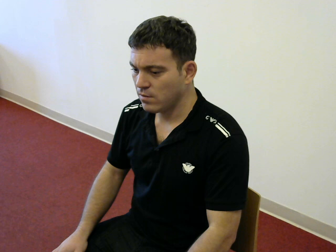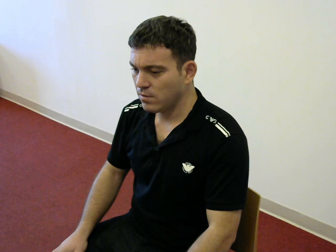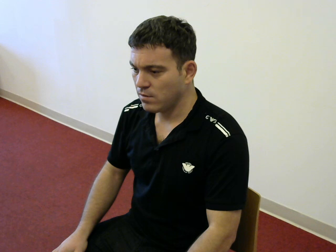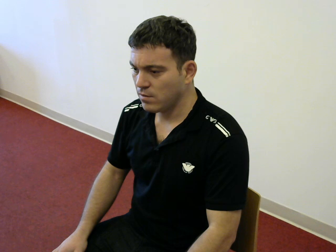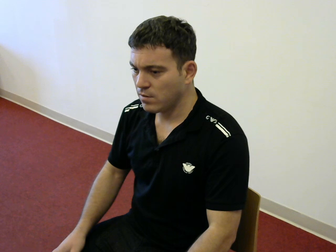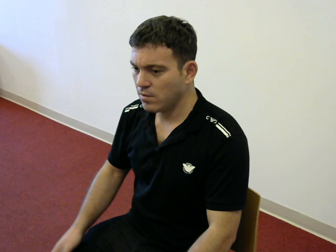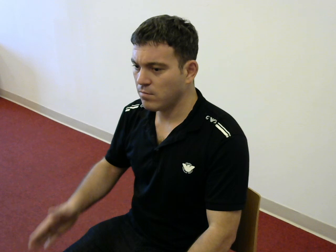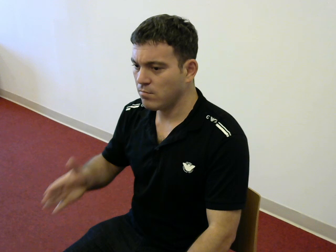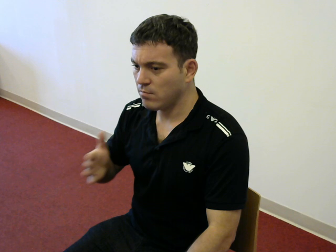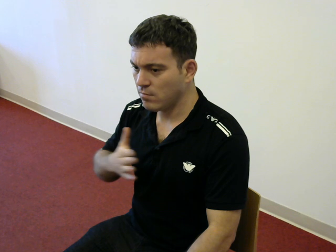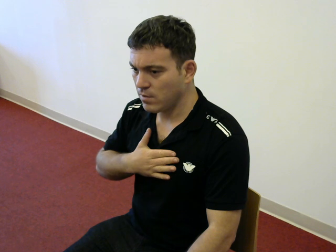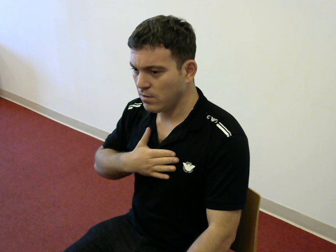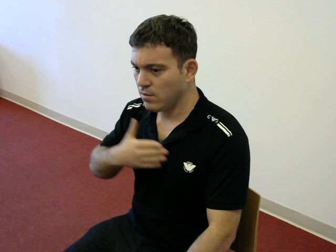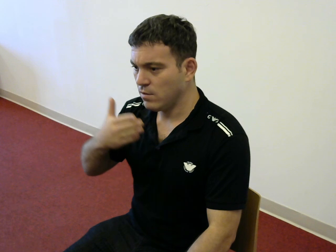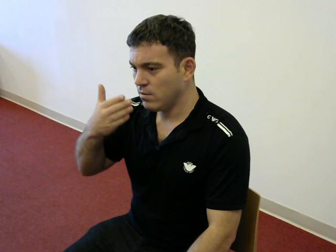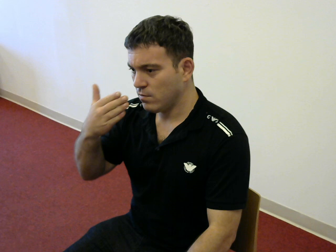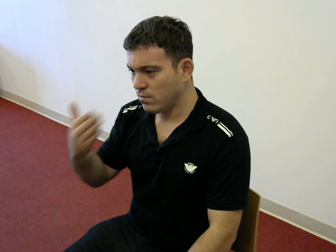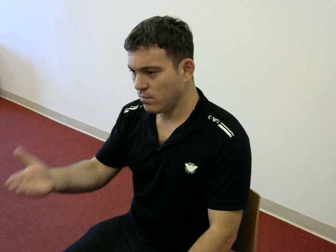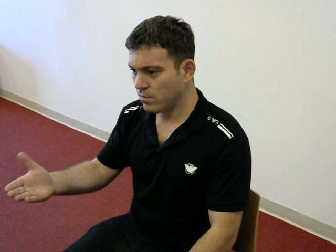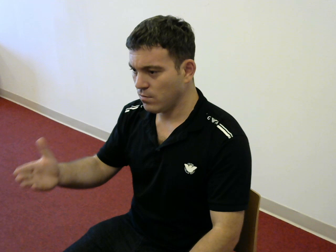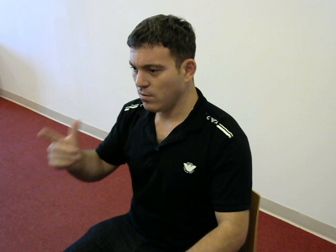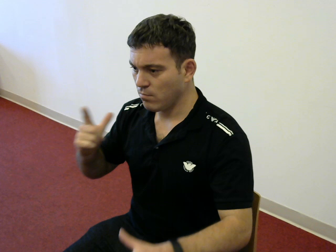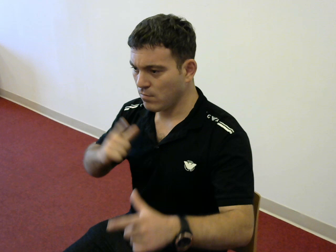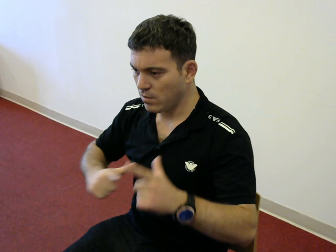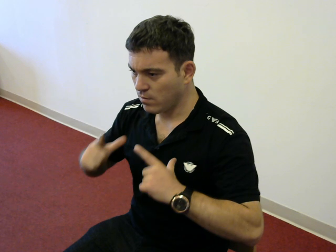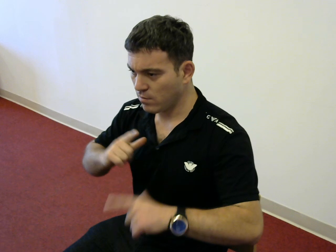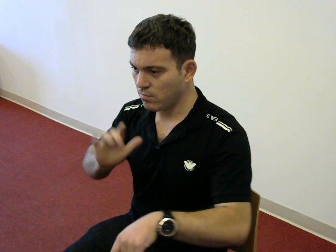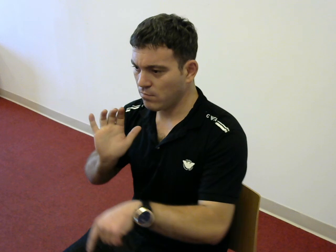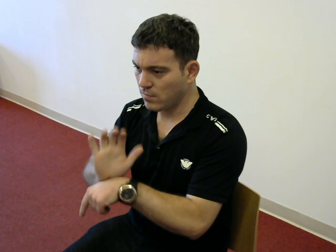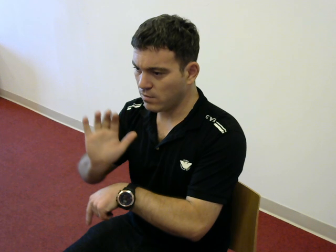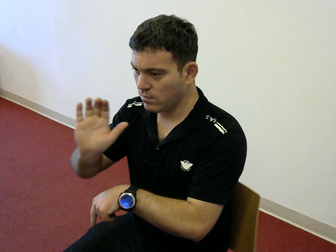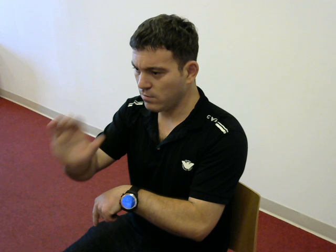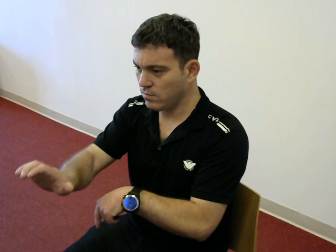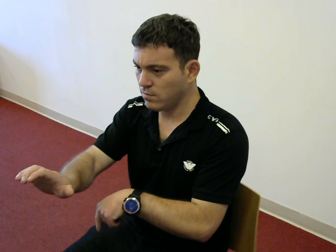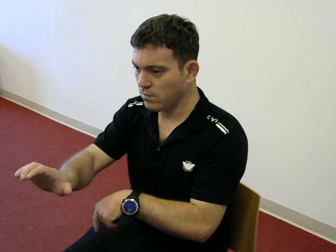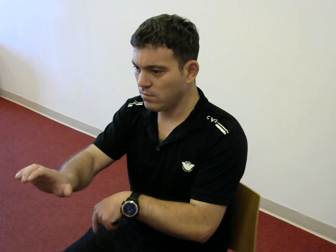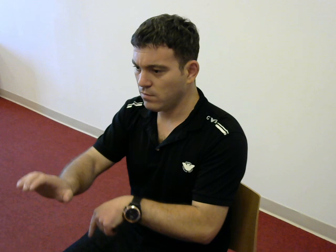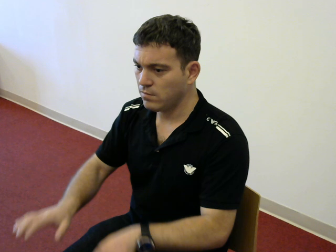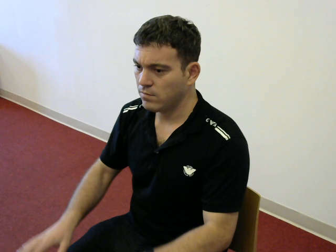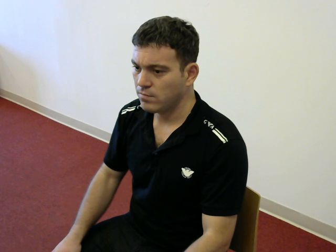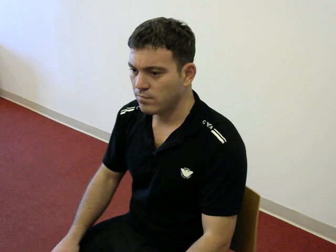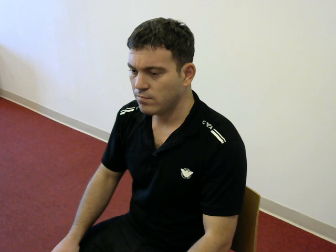Məni bura müəllim göndərib